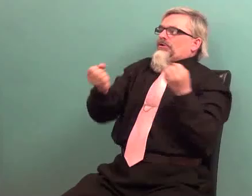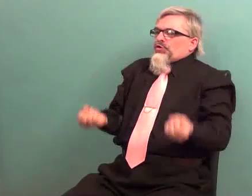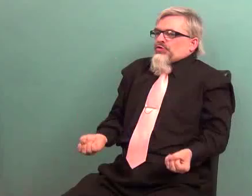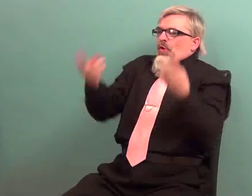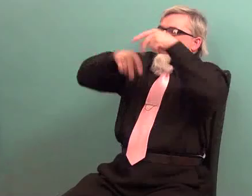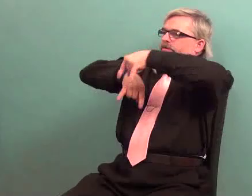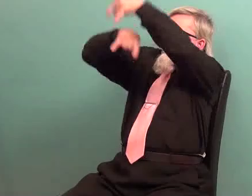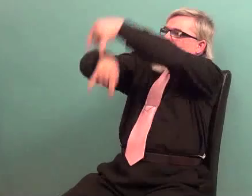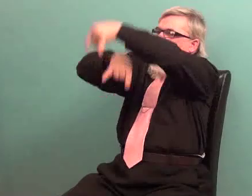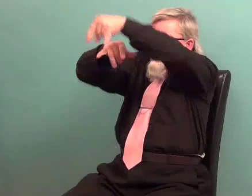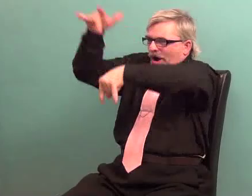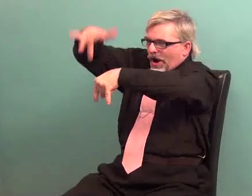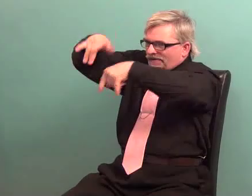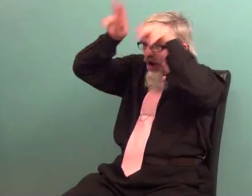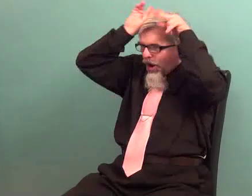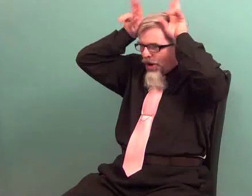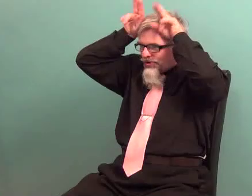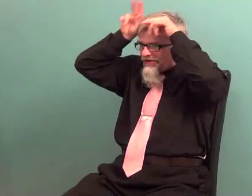A to był królik skaczący w ubraniu.